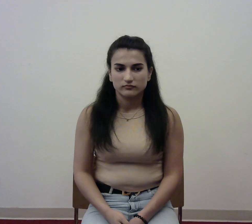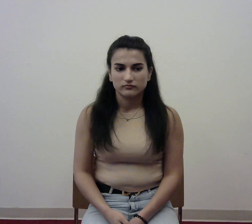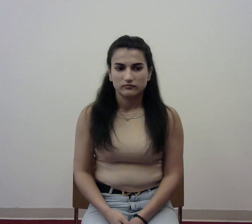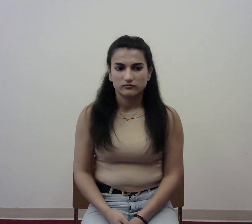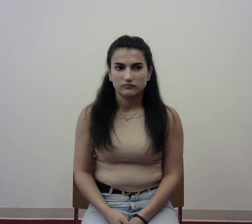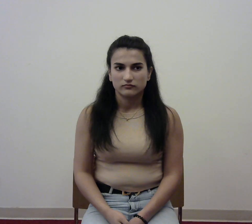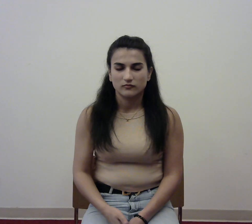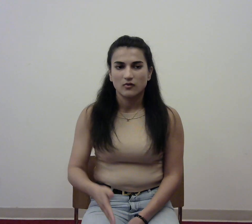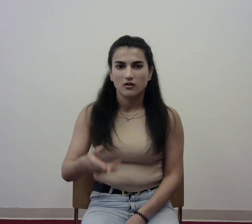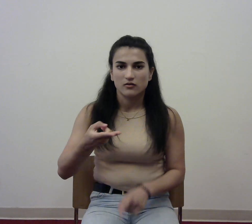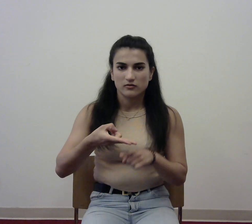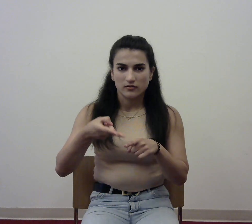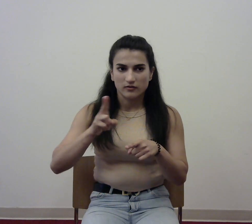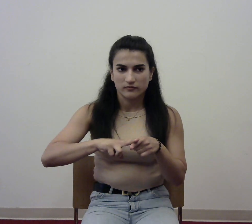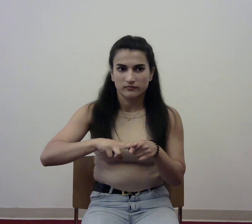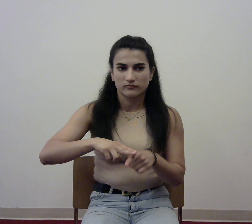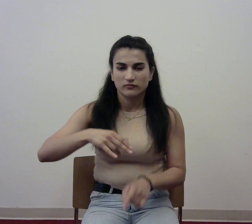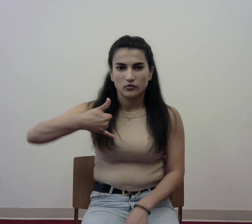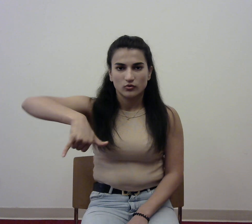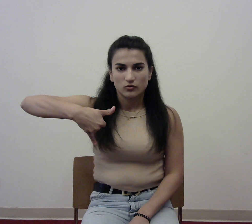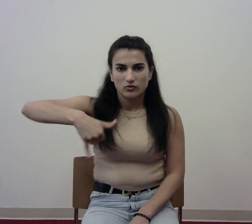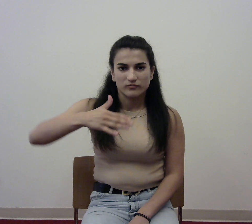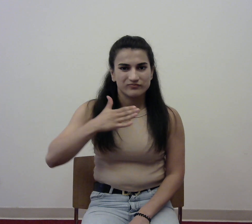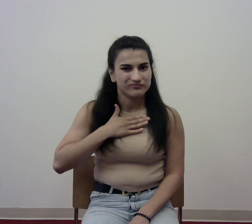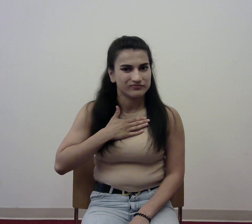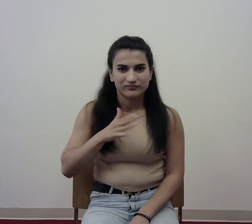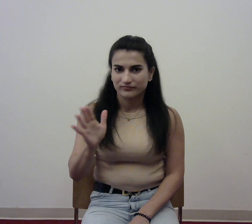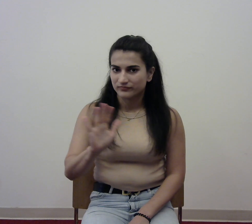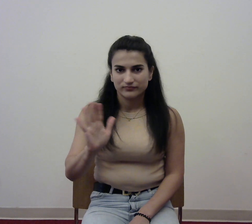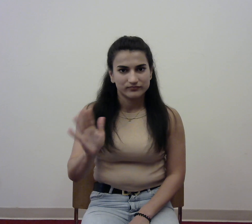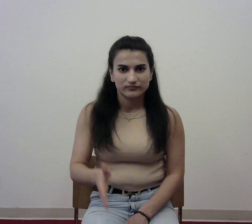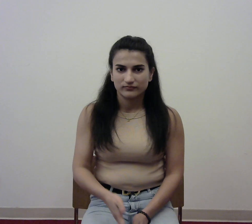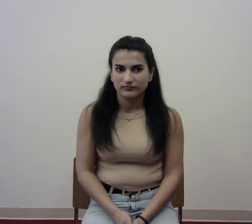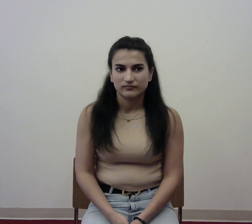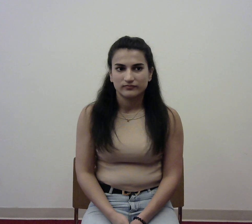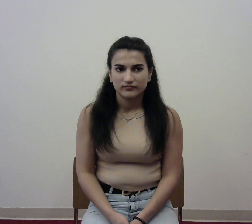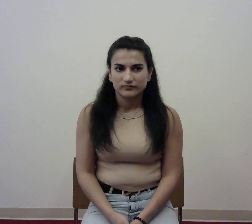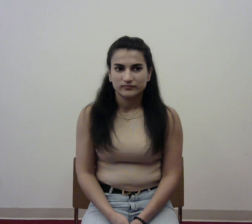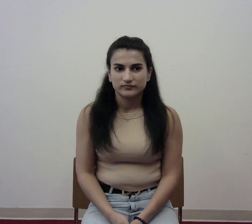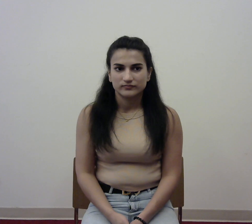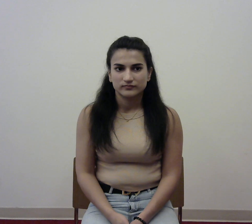Bu çanta mənim deyil